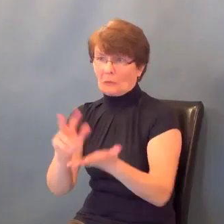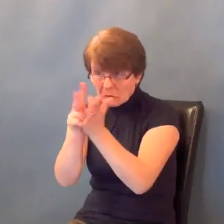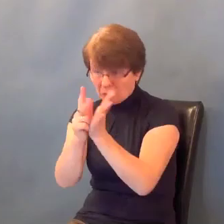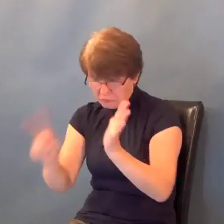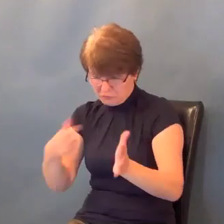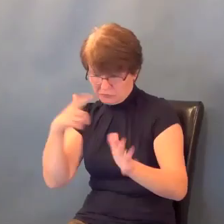Osiemnaście?